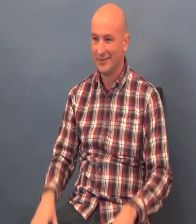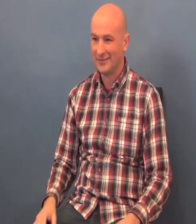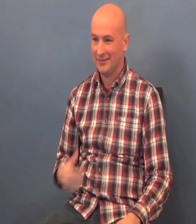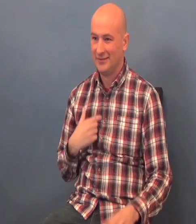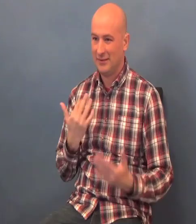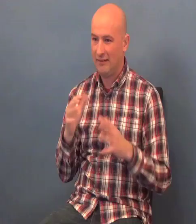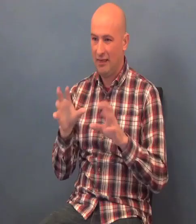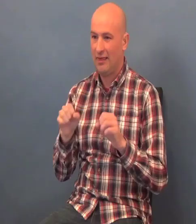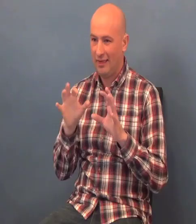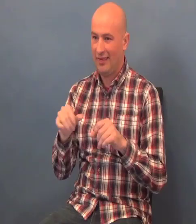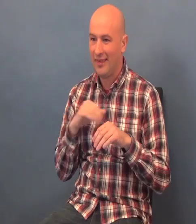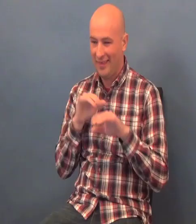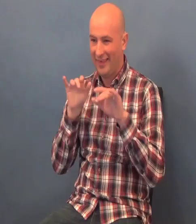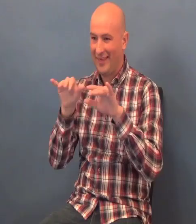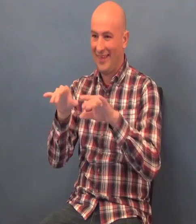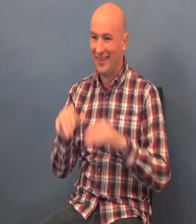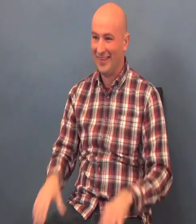Z łatwością cię poderwę.